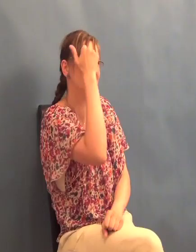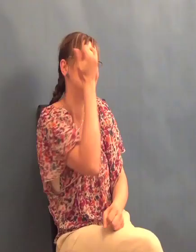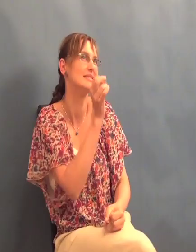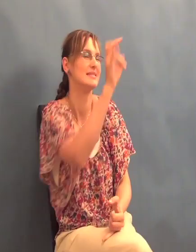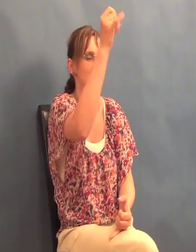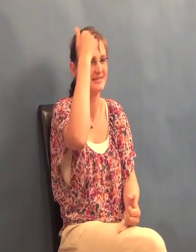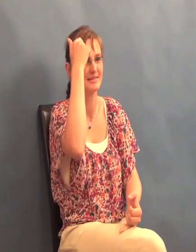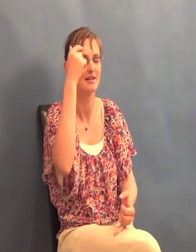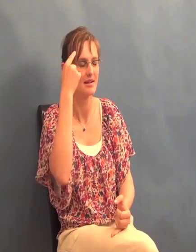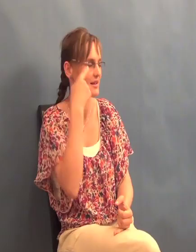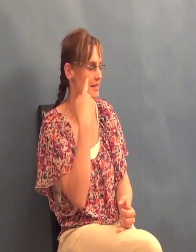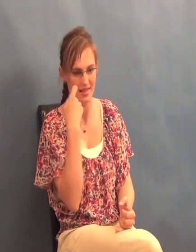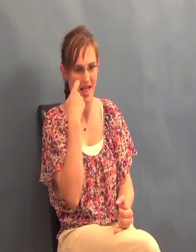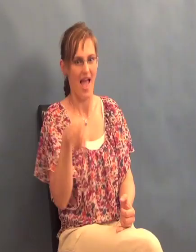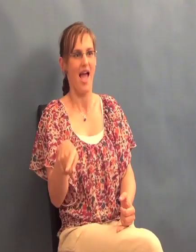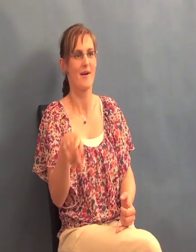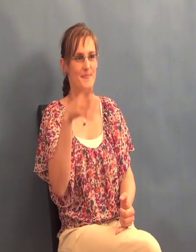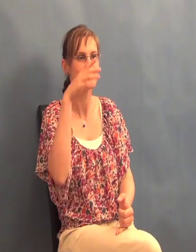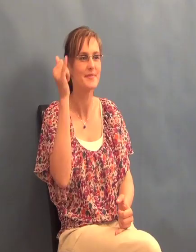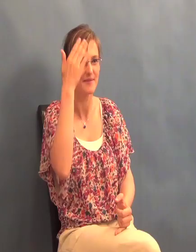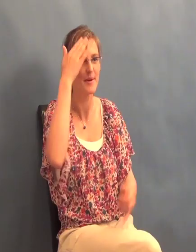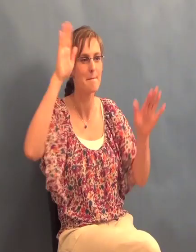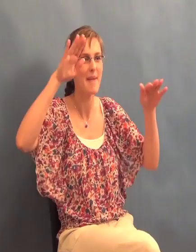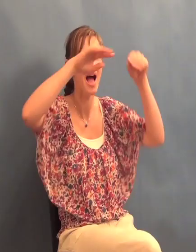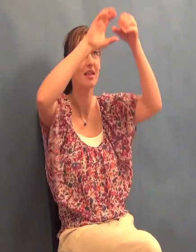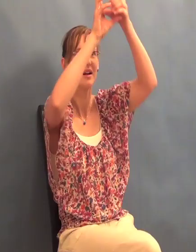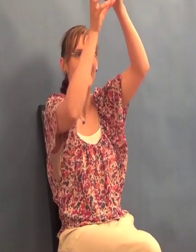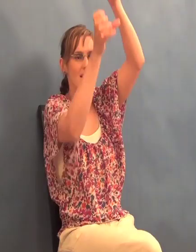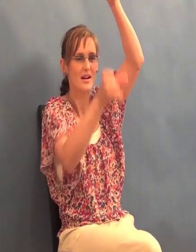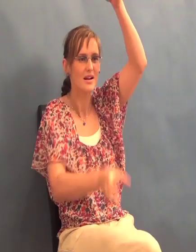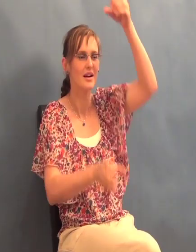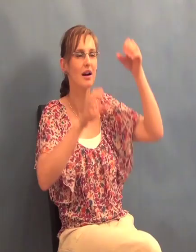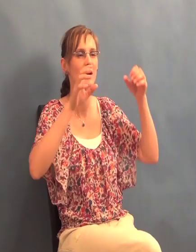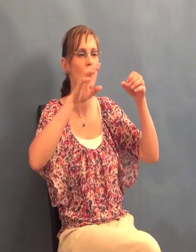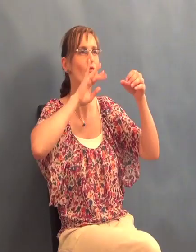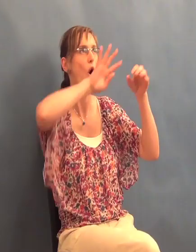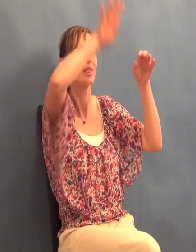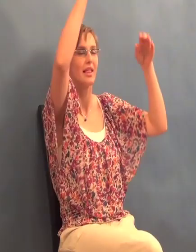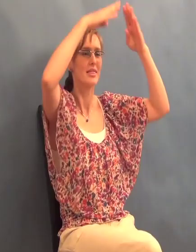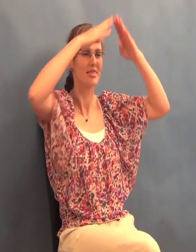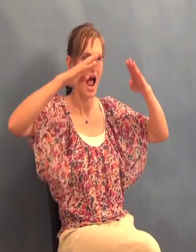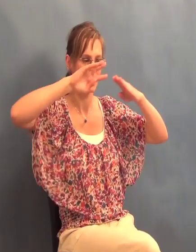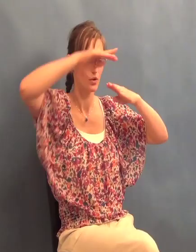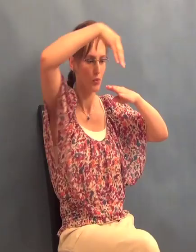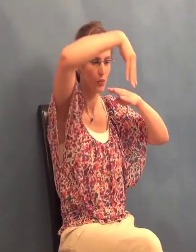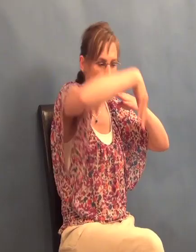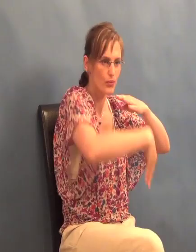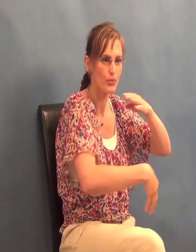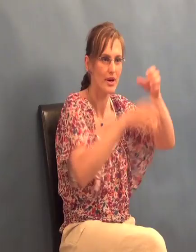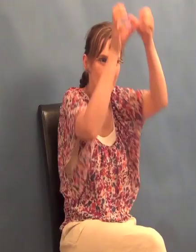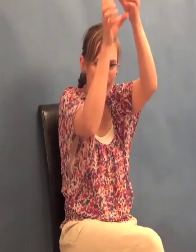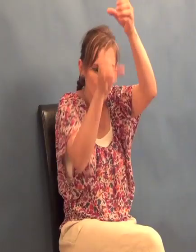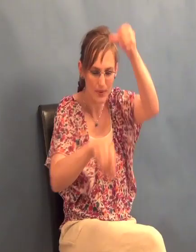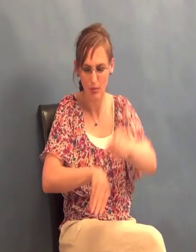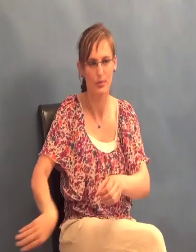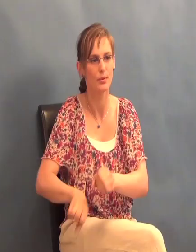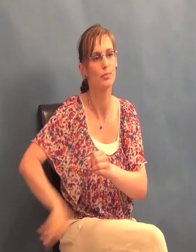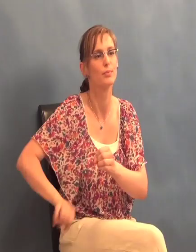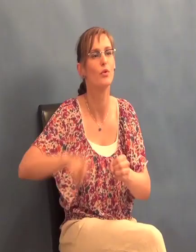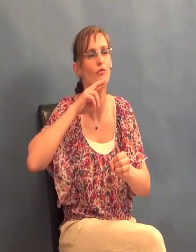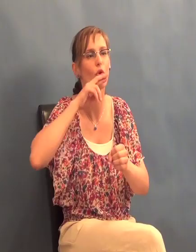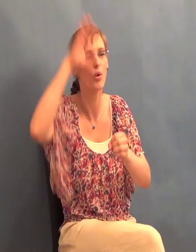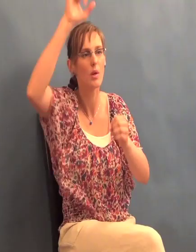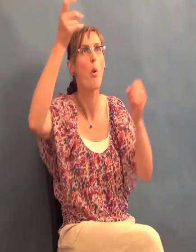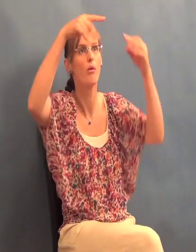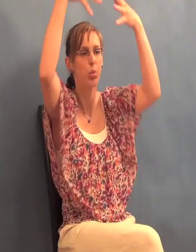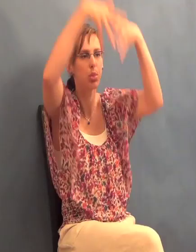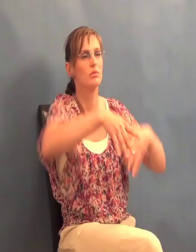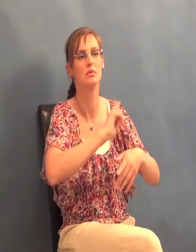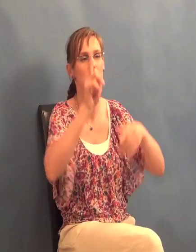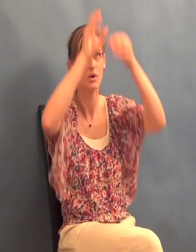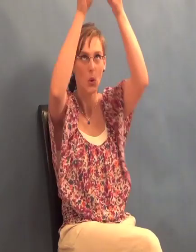Myśli, myśli i zauważa, wiesz, taką pionową rurę, przez którą spływa woda po deszczu, woda nie spływa z dachu tylko przez tę rurę.